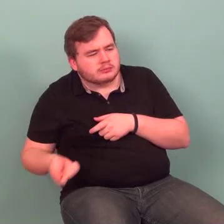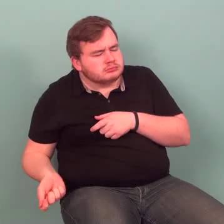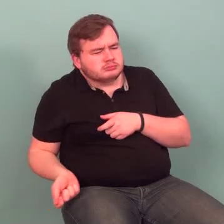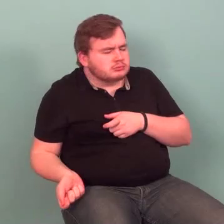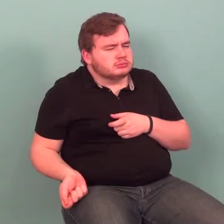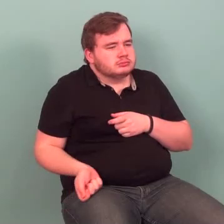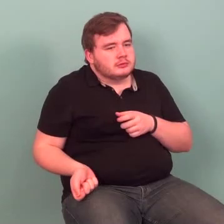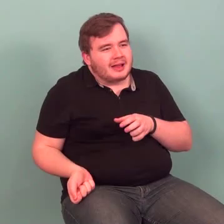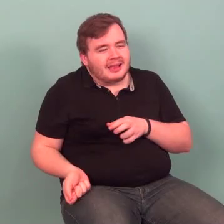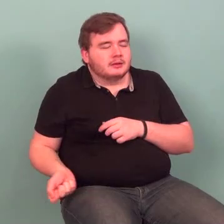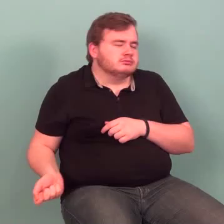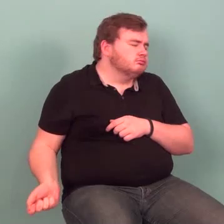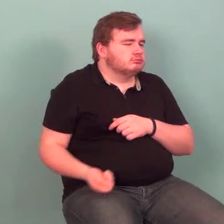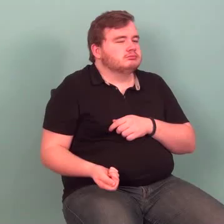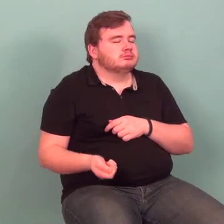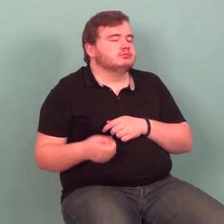Mężczyzna jednak nie pozwala na to i ciągnie go dalej.